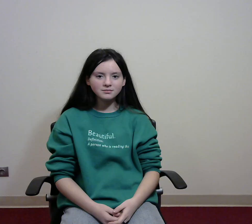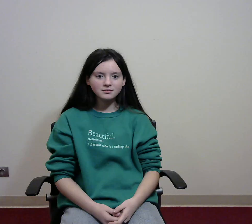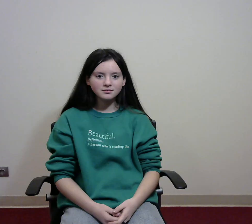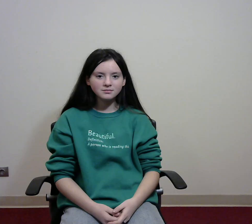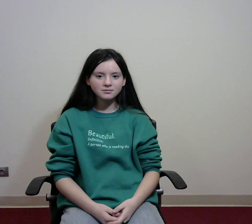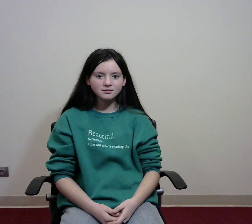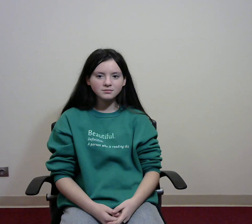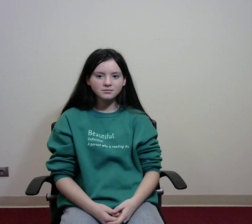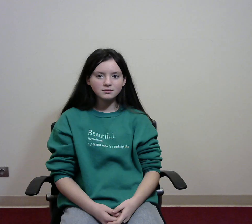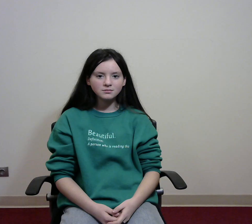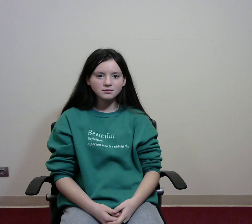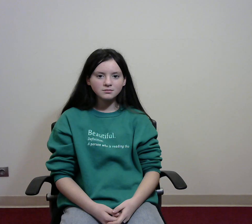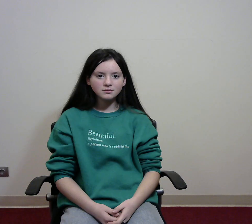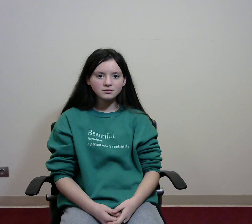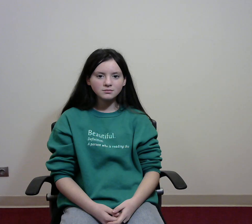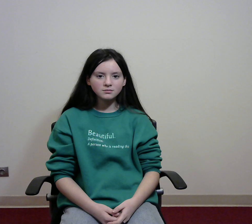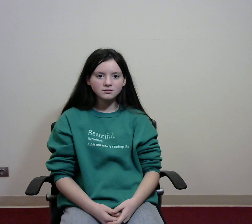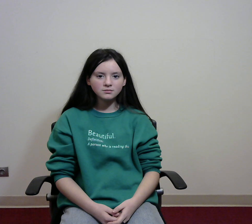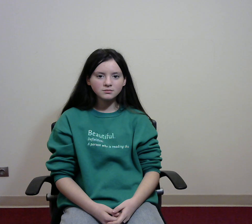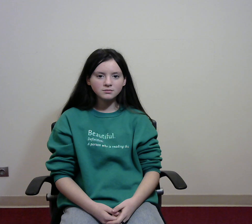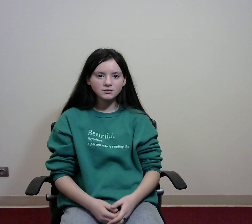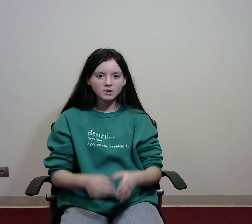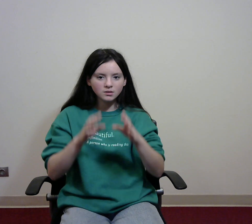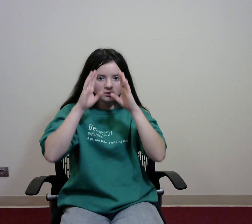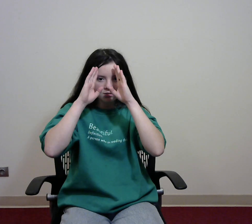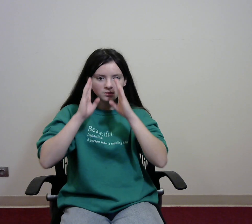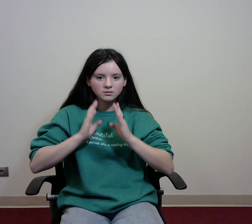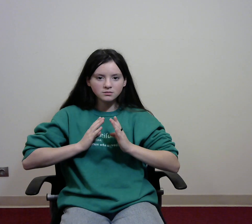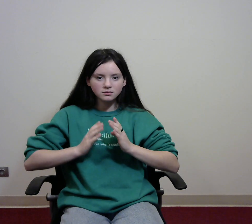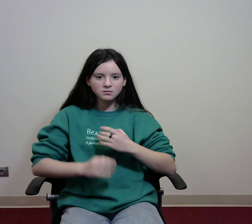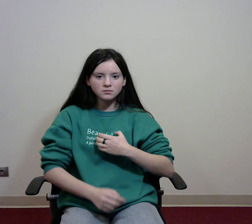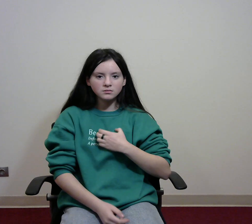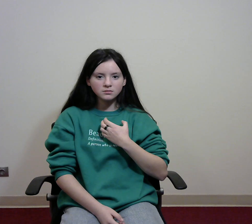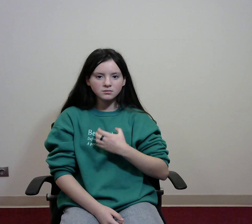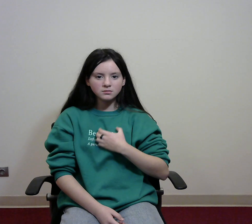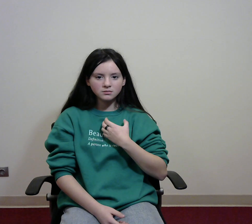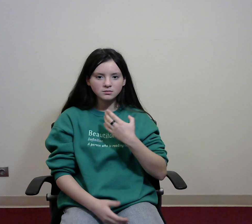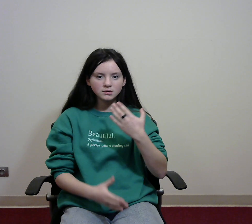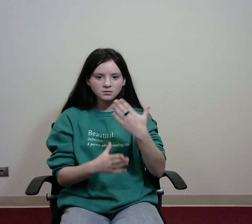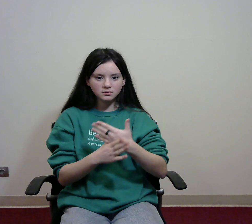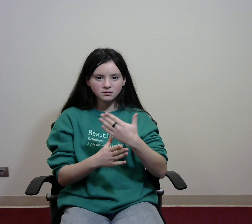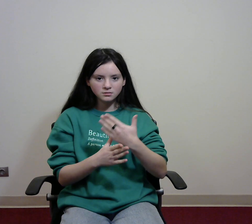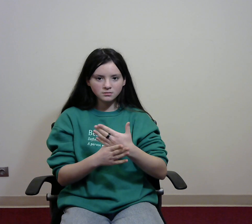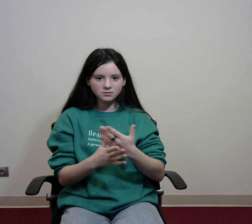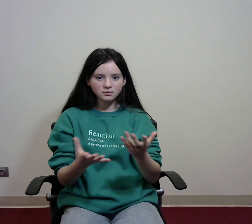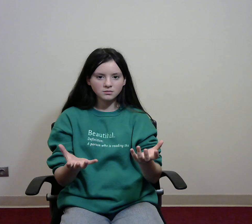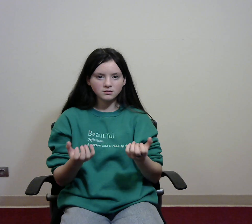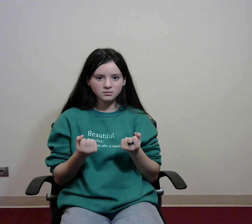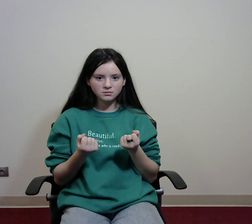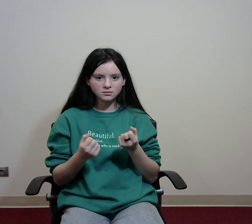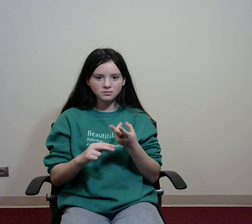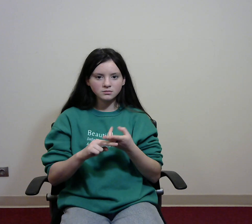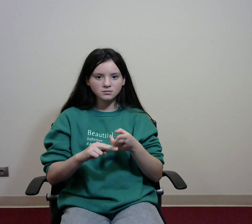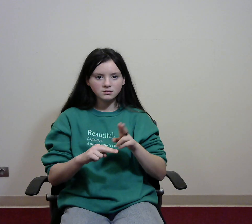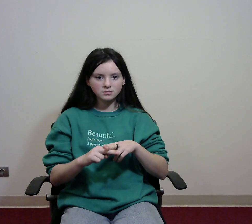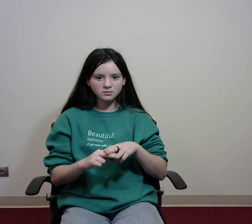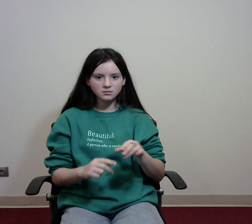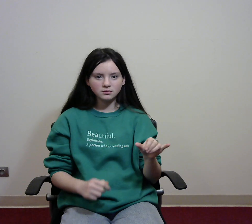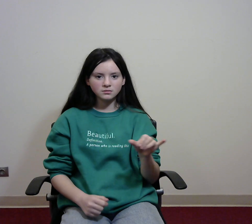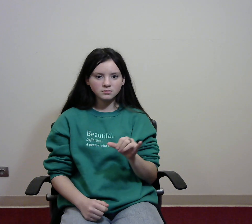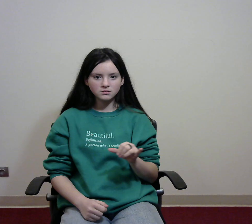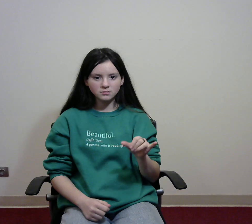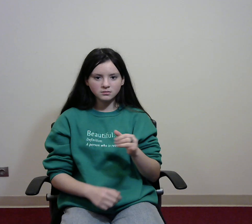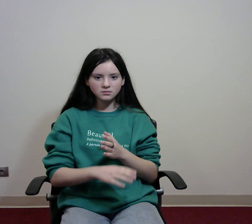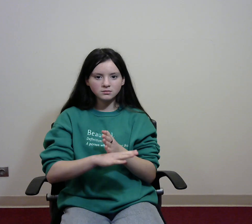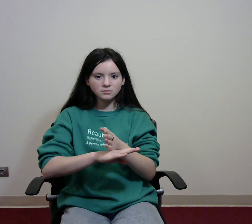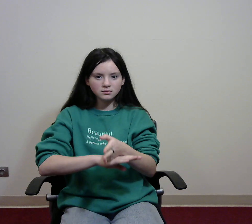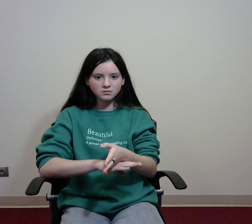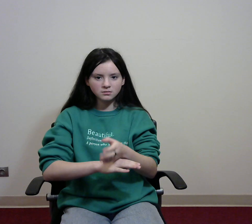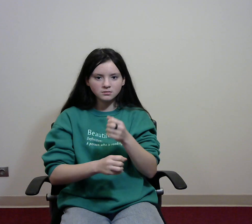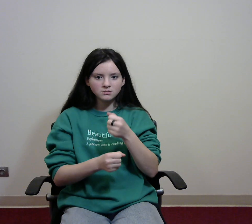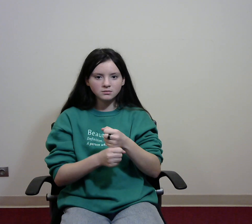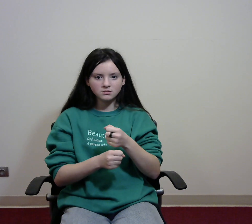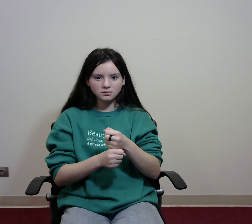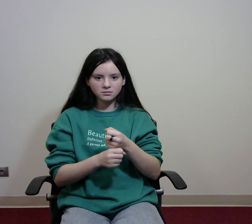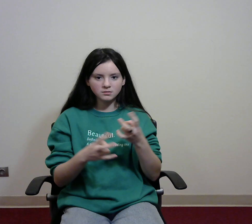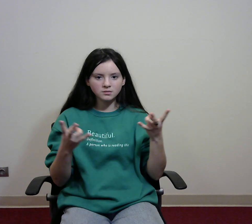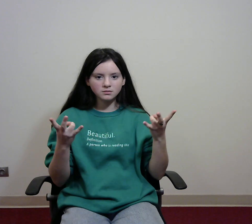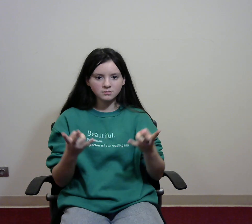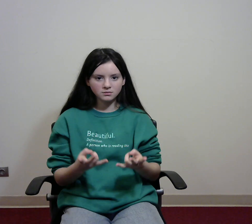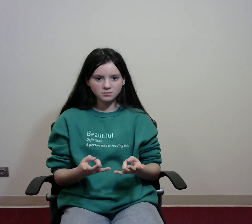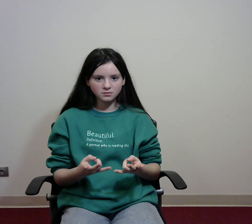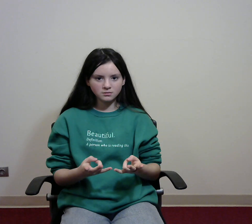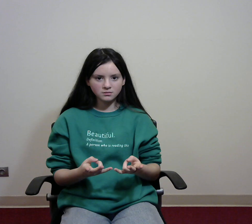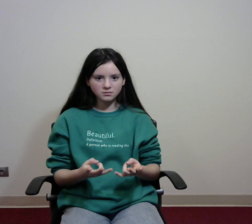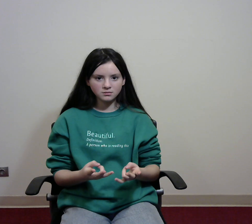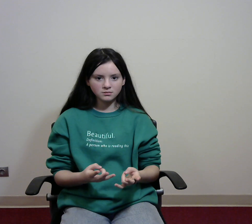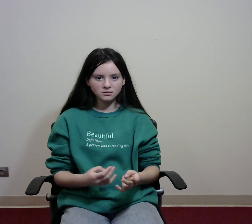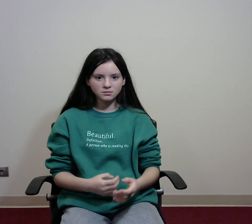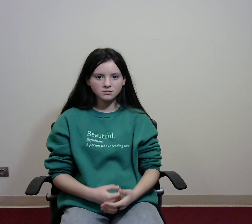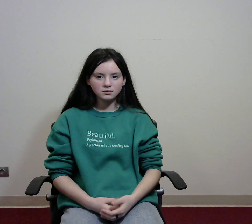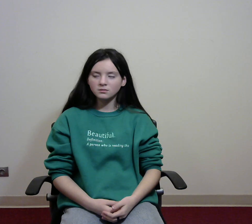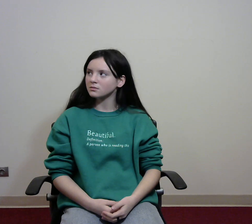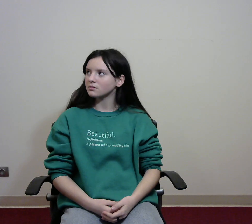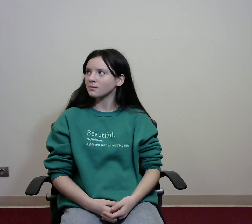Ünvanlı sosial yardım almaq üçün hara müraciət etmək lazımdır